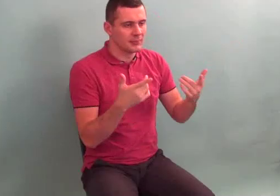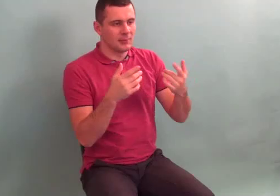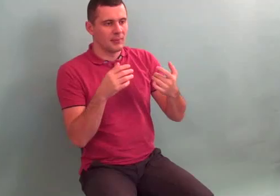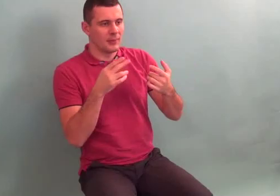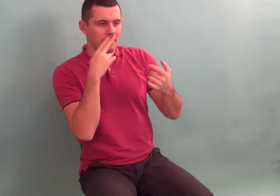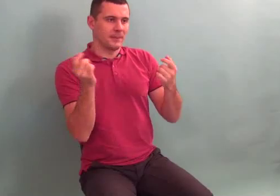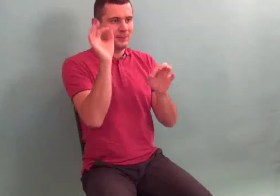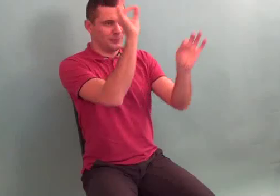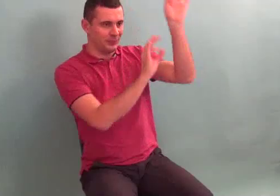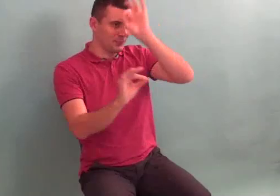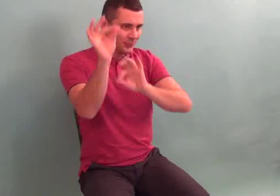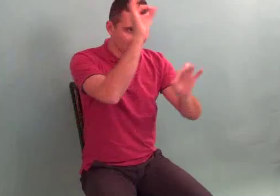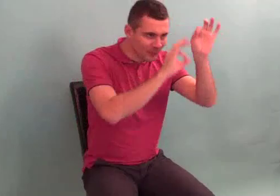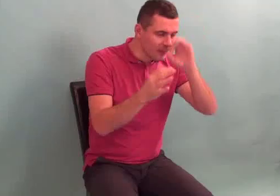Charlie naprawia.